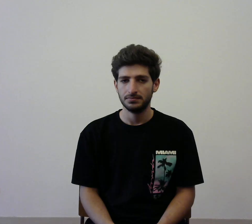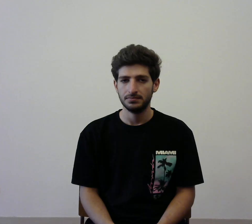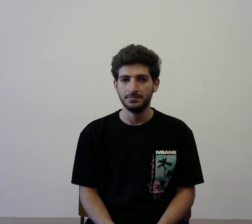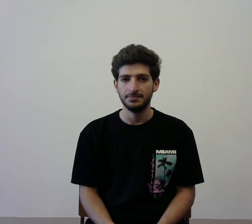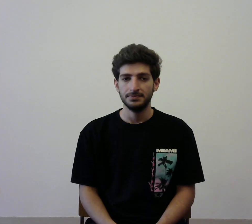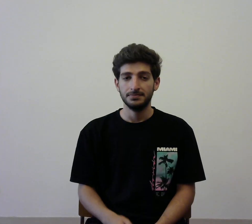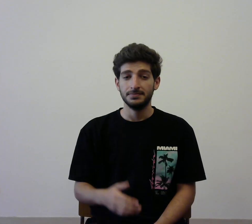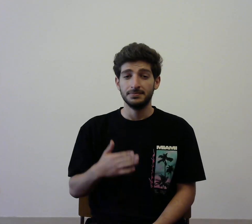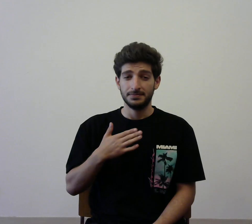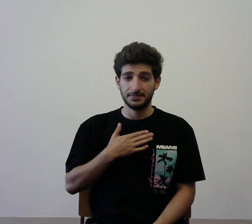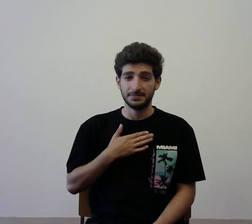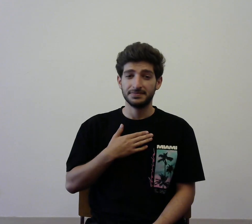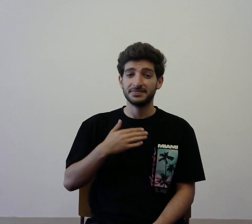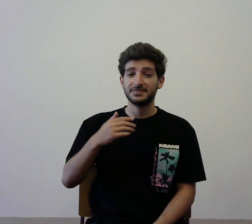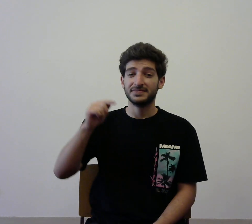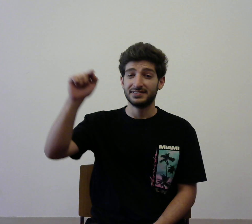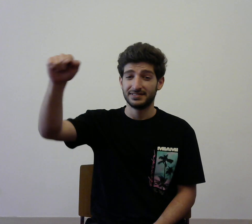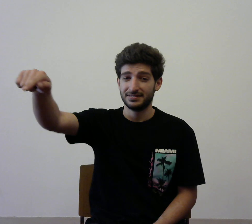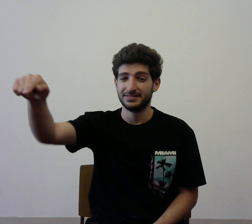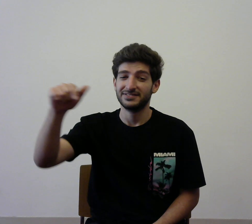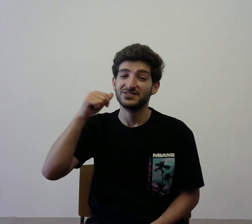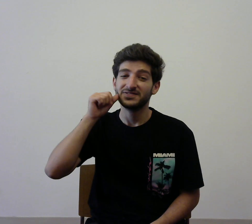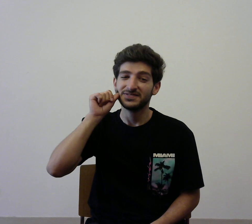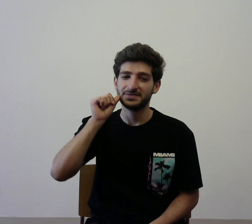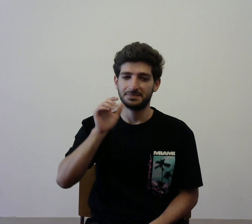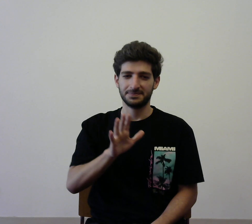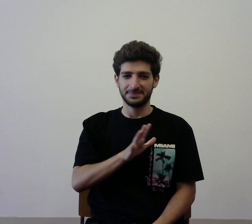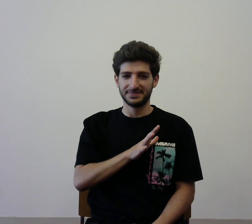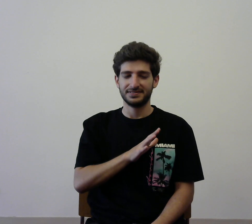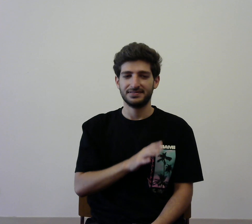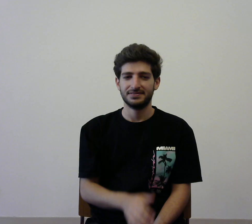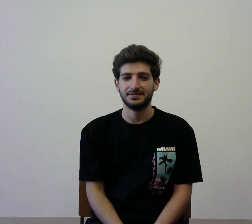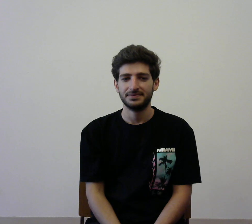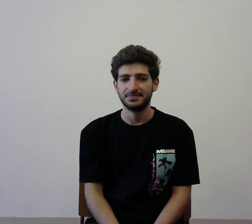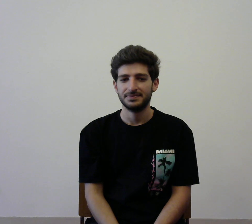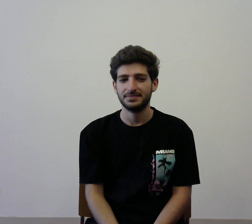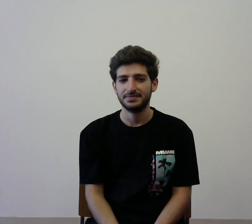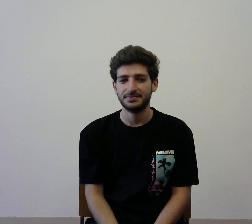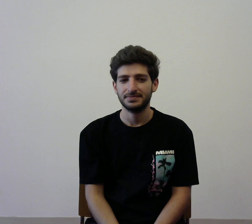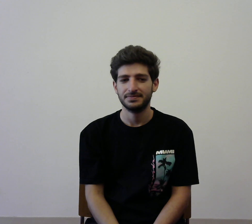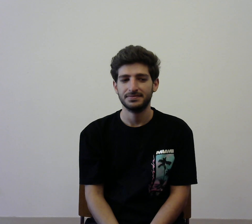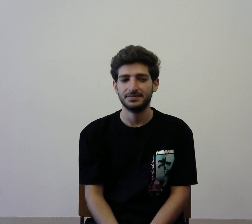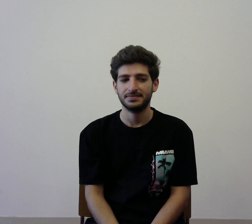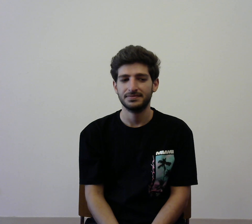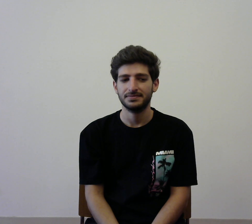Mən orda dünən olmuşam